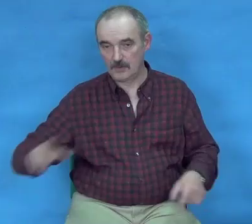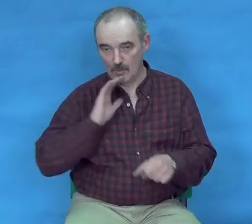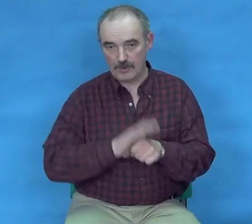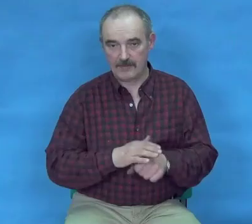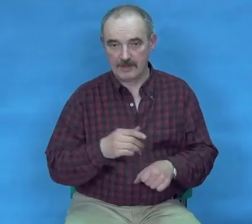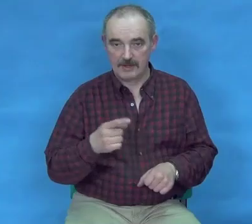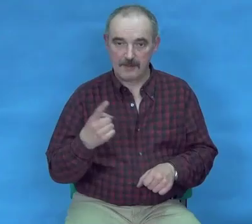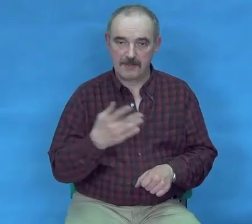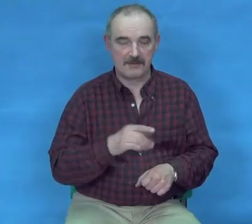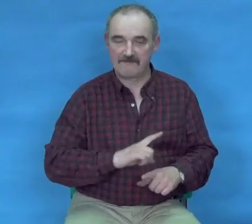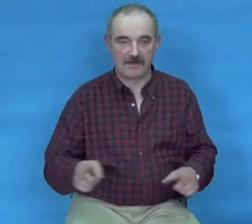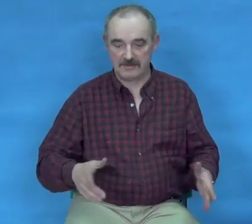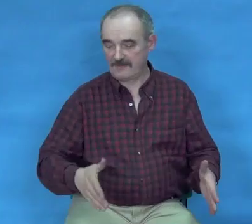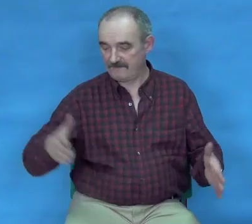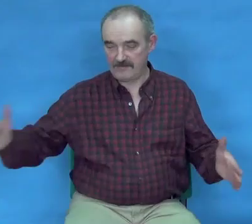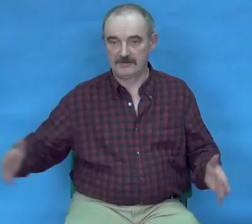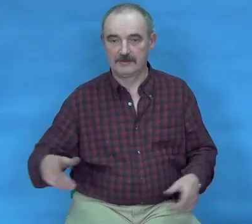Umówiono się, że jeden metr nie może być, musi być więcej.